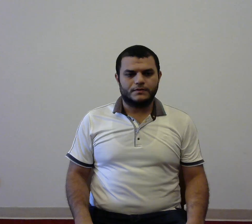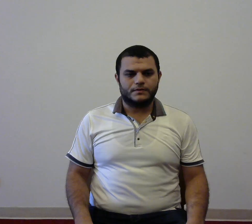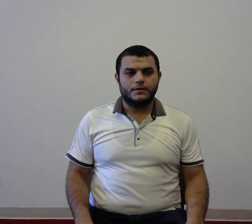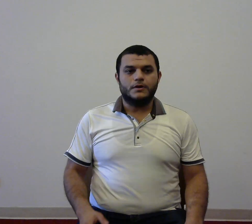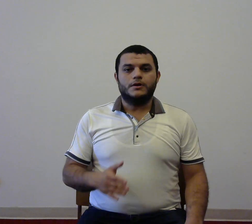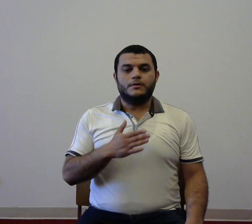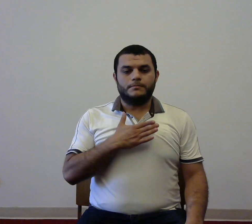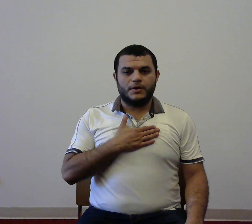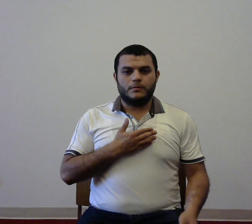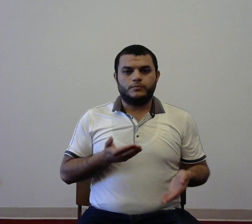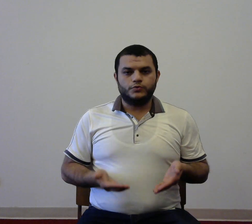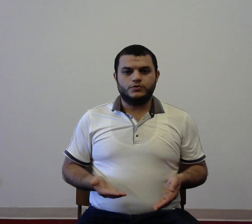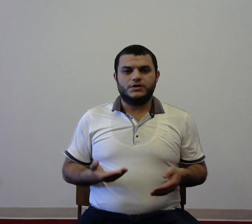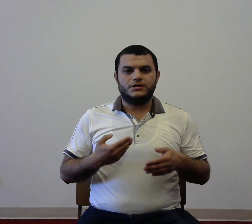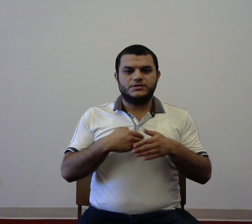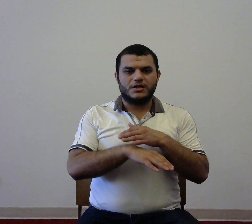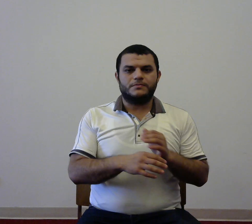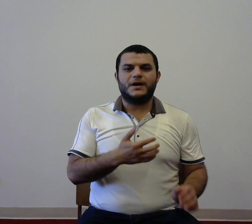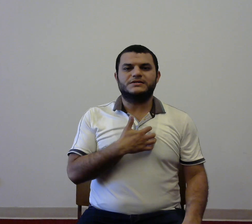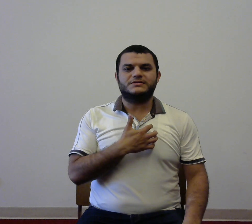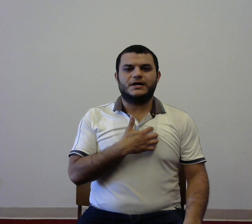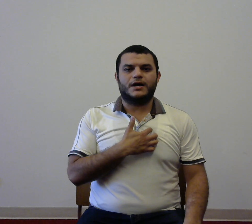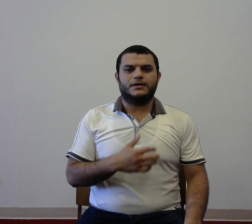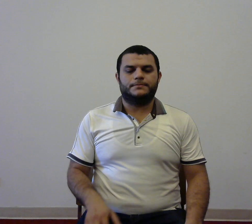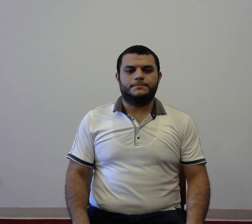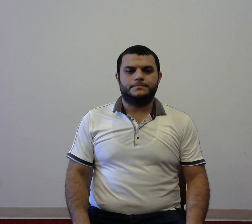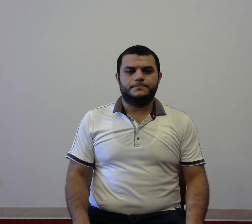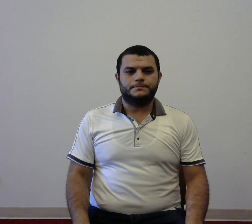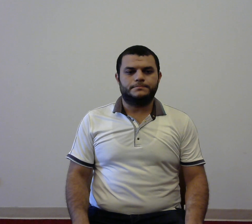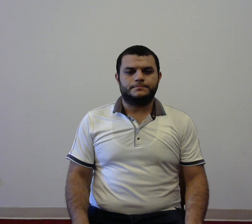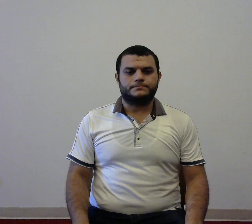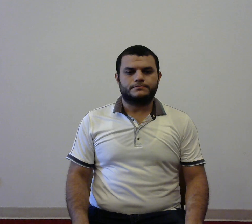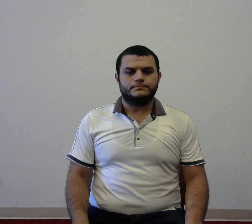Mən burdan getmək istəyirəm